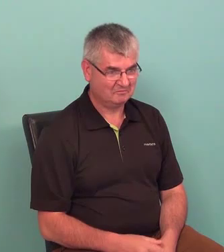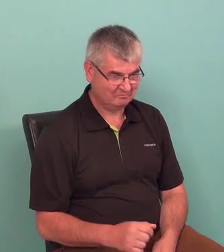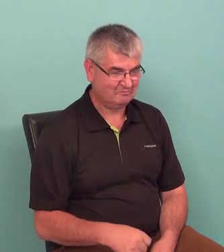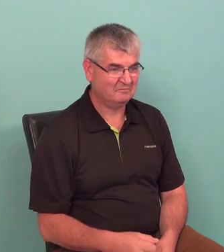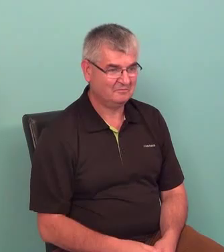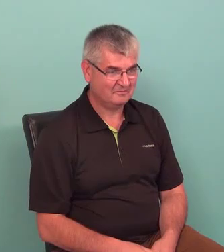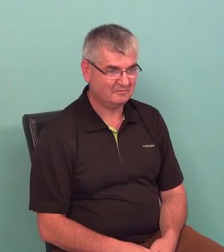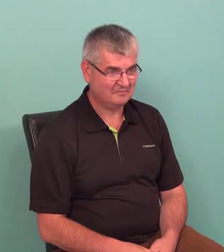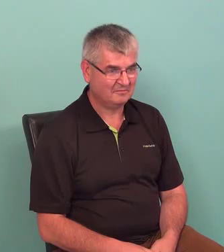Tak.